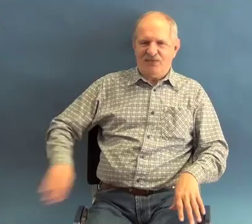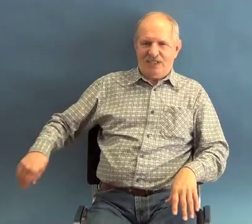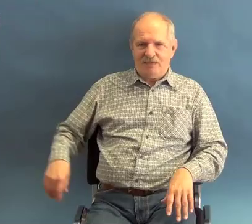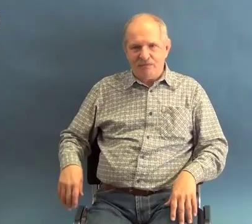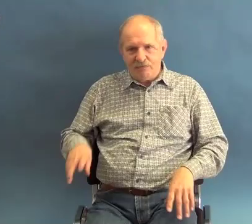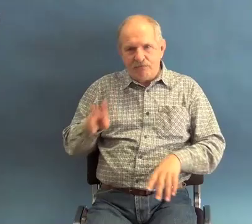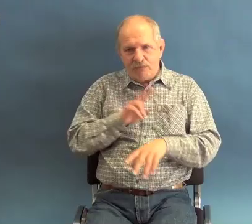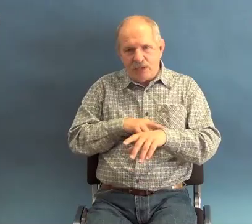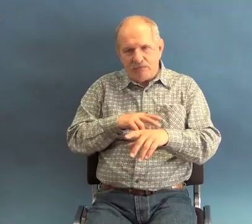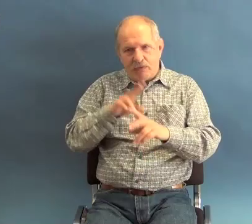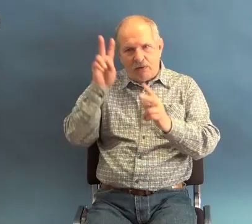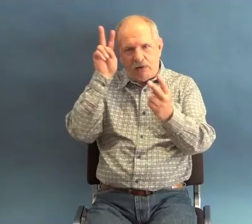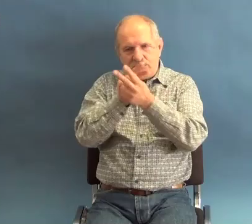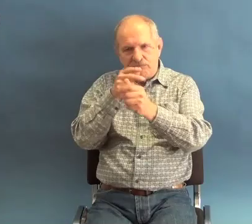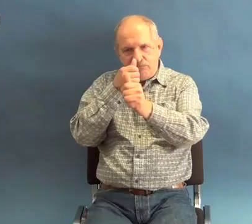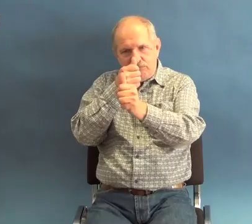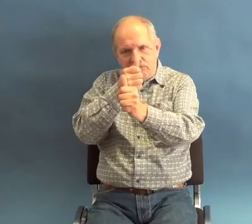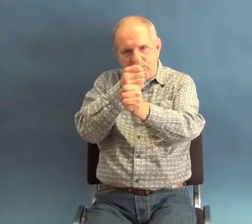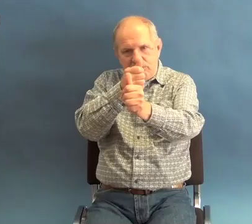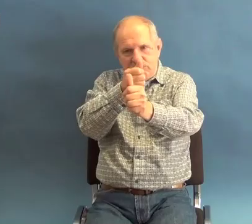Policjant idzie za nimi.